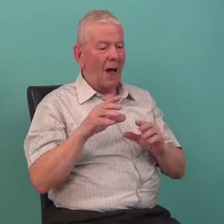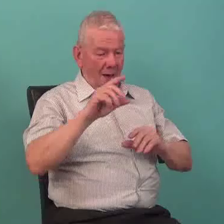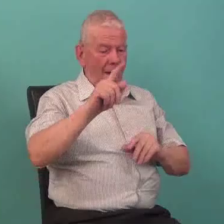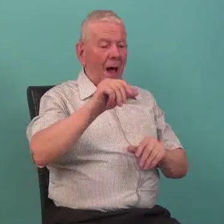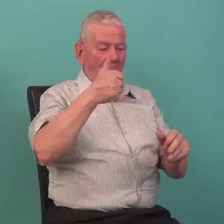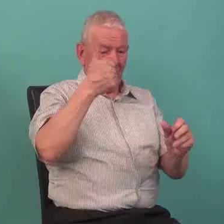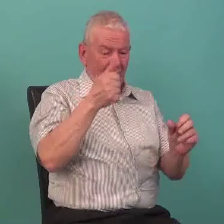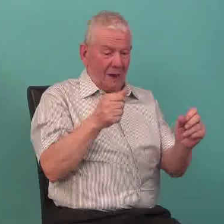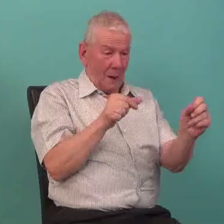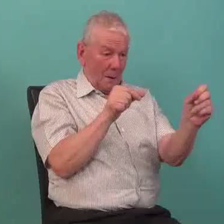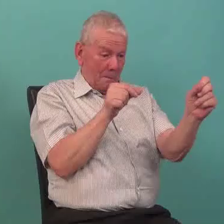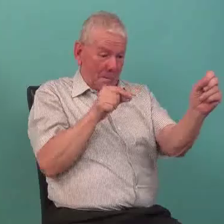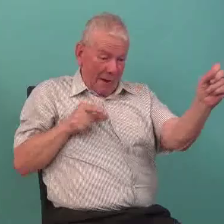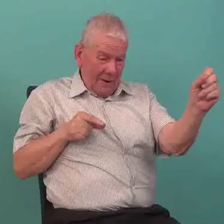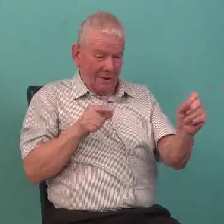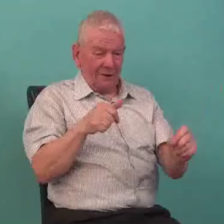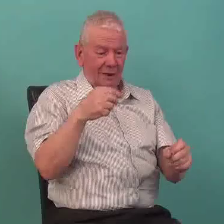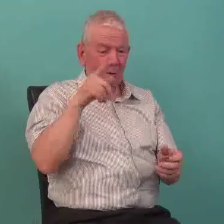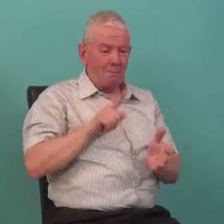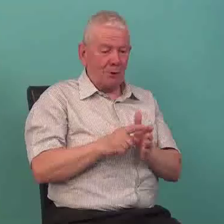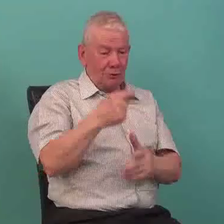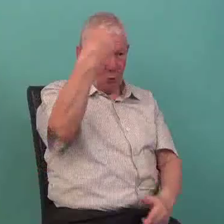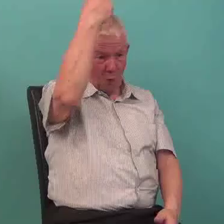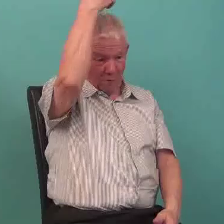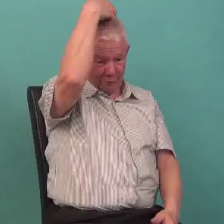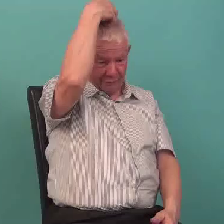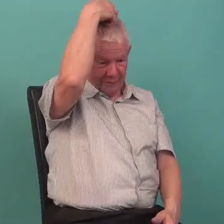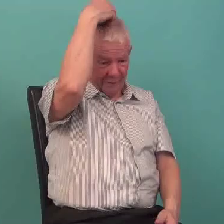Na pierwszym strzela z łuku, a mysz ma coś małego na głowie.